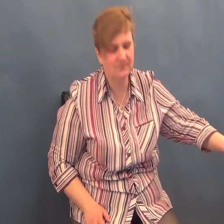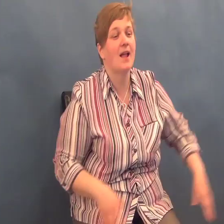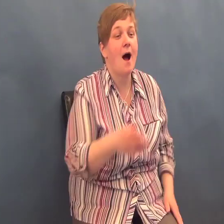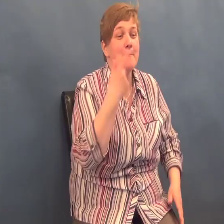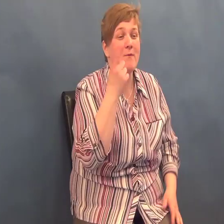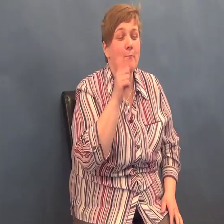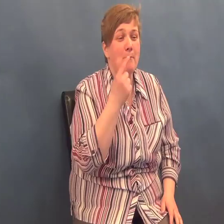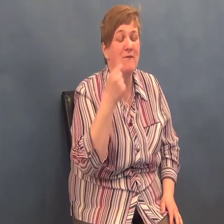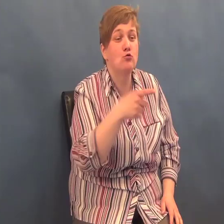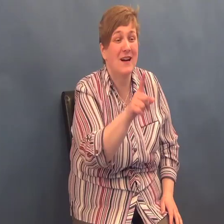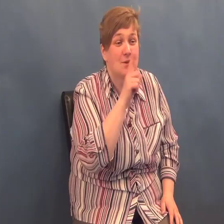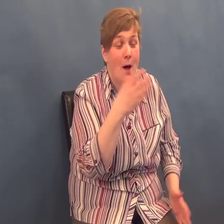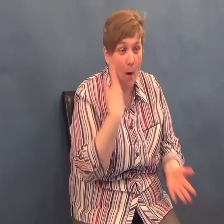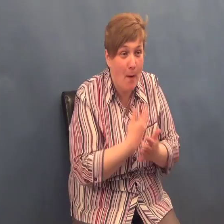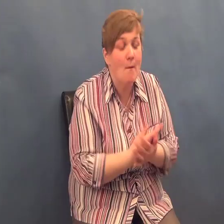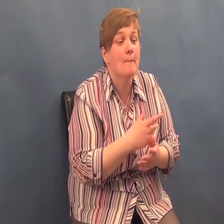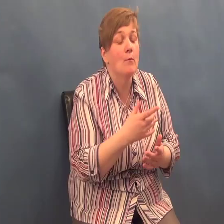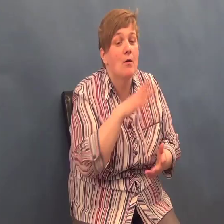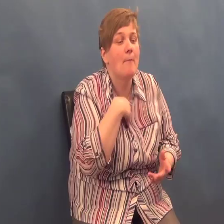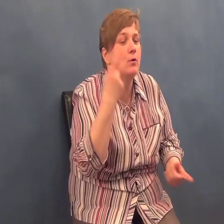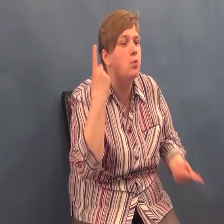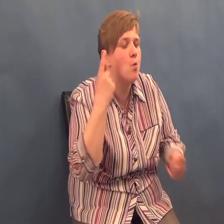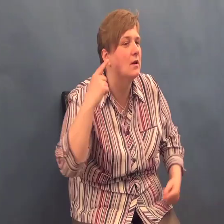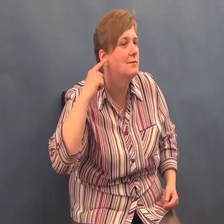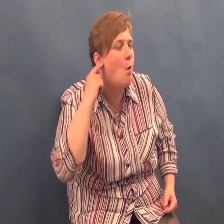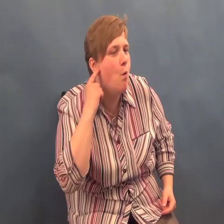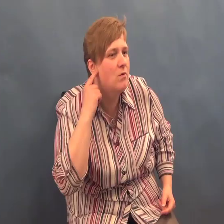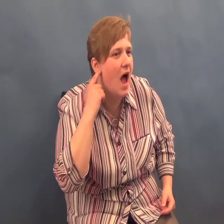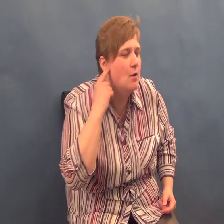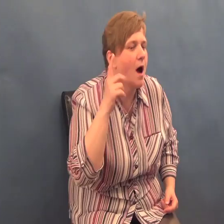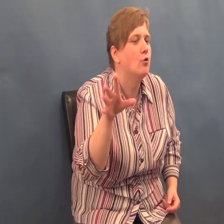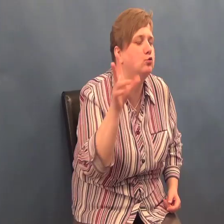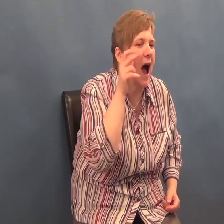A chłopiec go uciszał, ponieważ nasłuchiwał rechotania żaby.